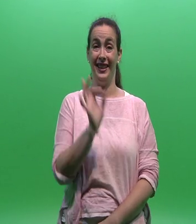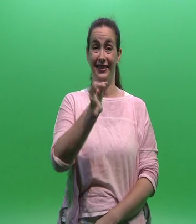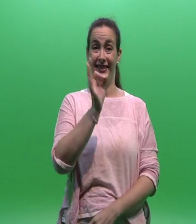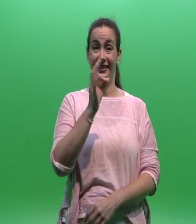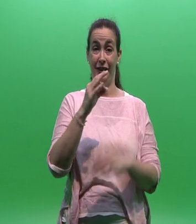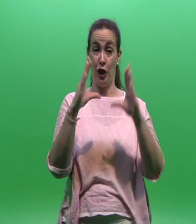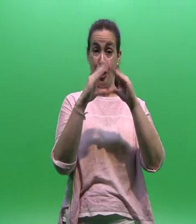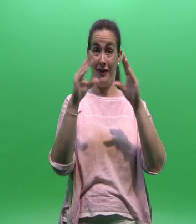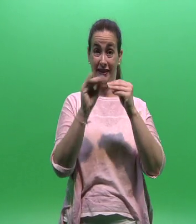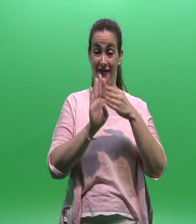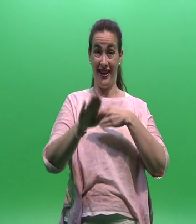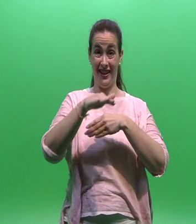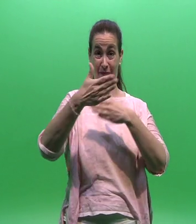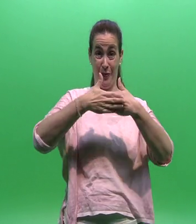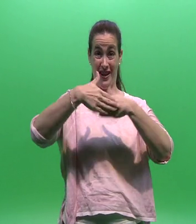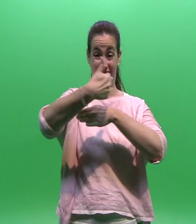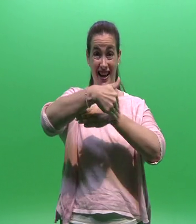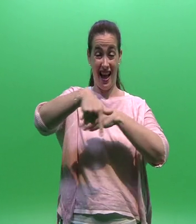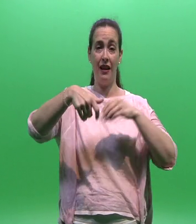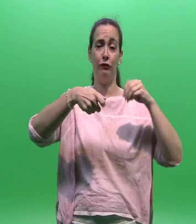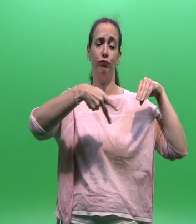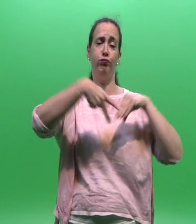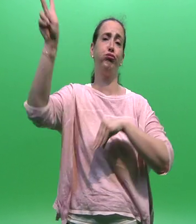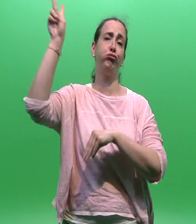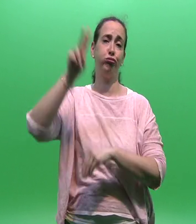Sí, davant de la universitat, a la porta del carrer, vaig sortir i un cotxe em va tirar.